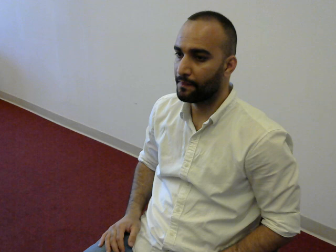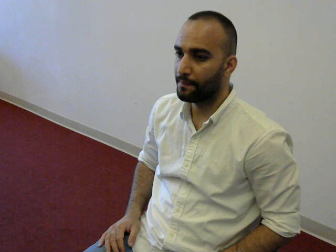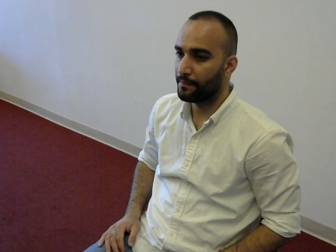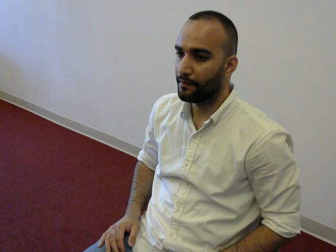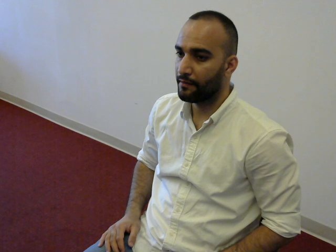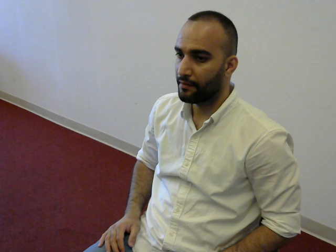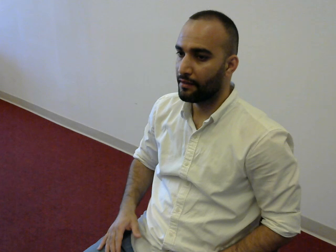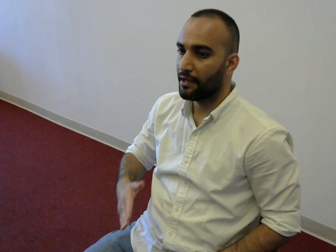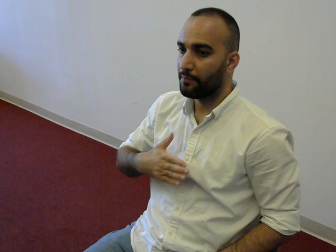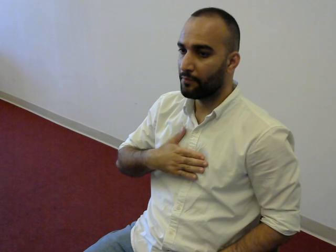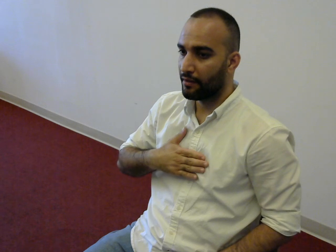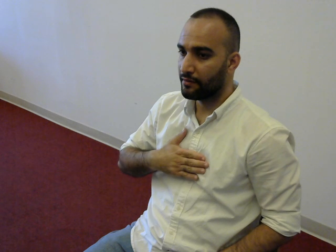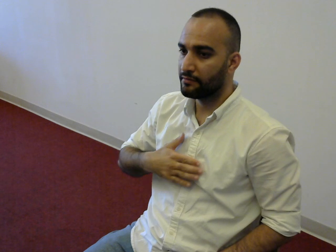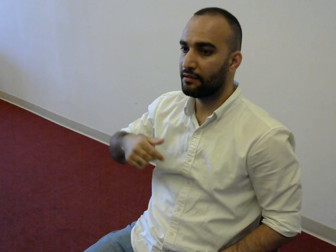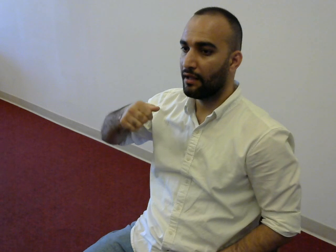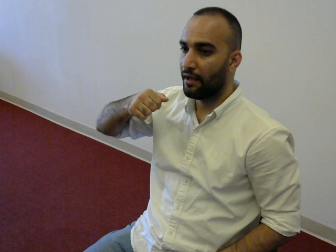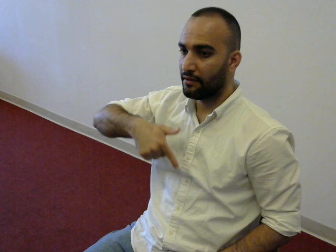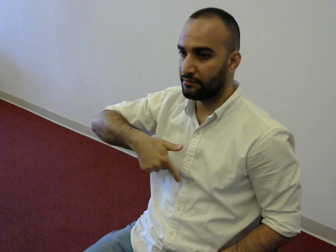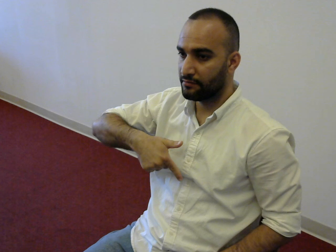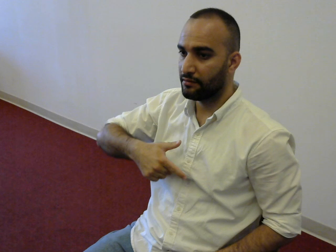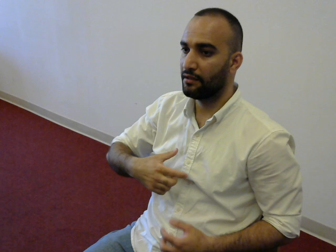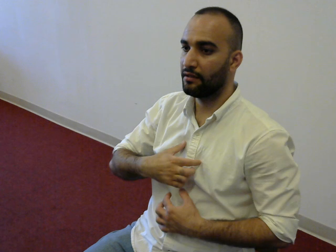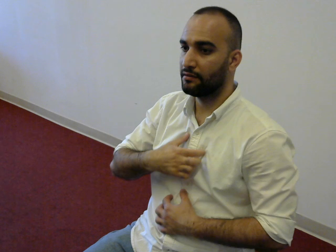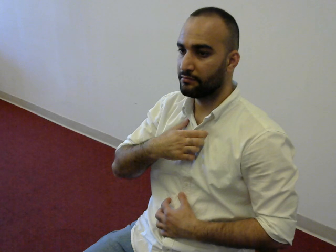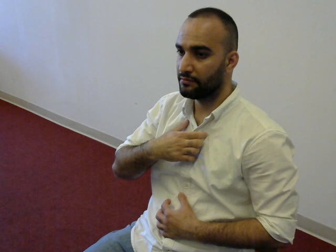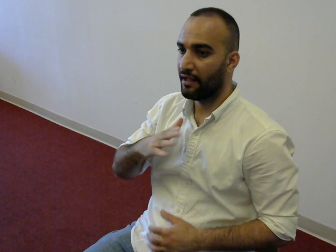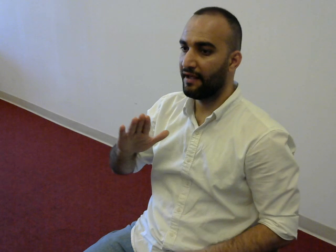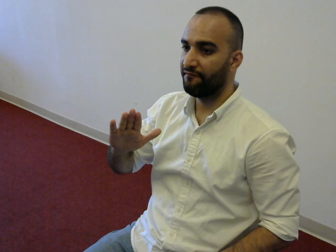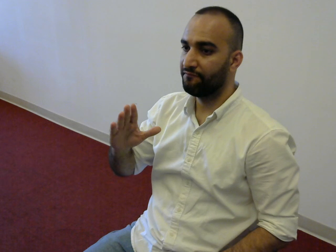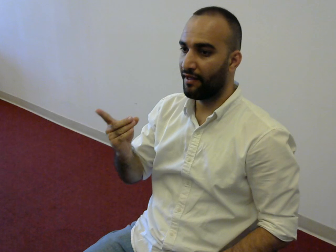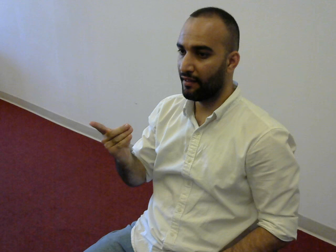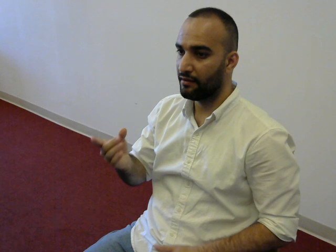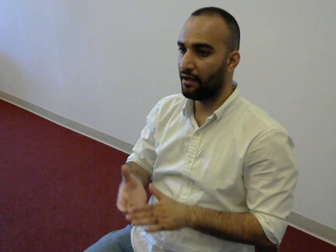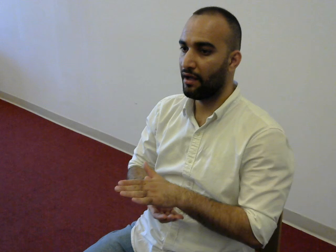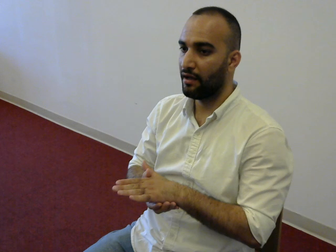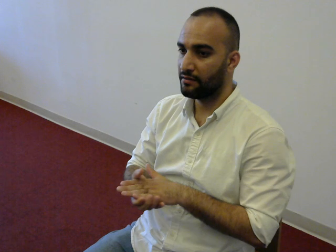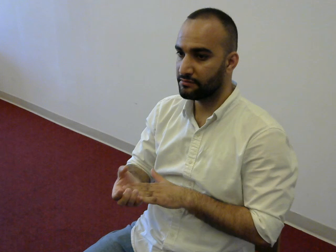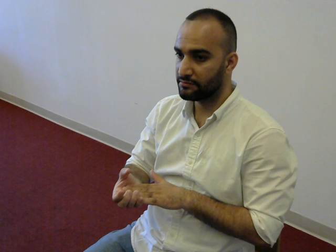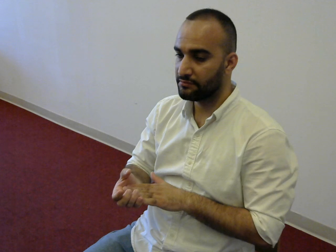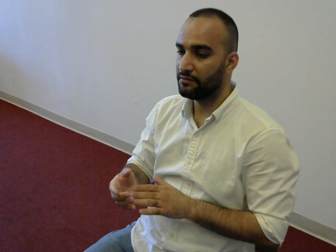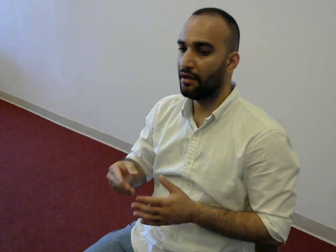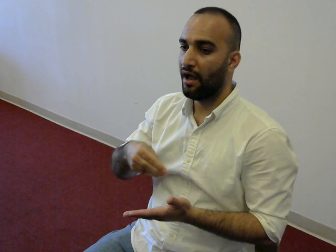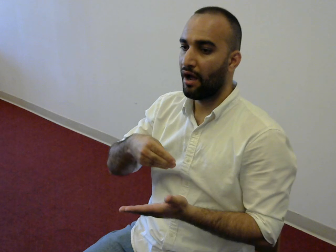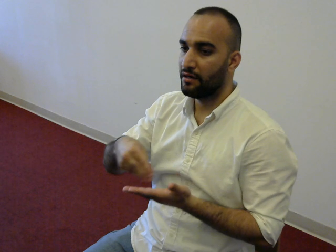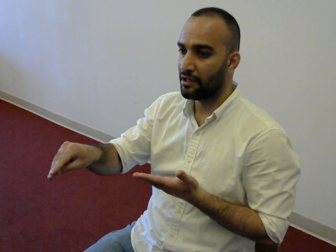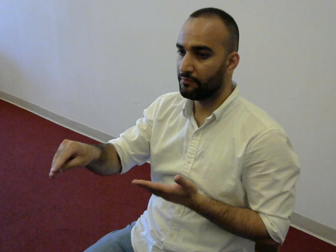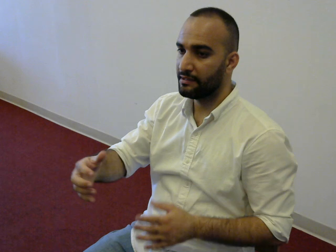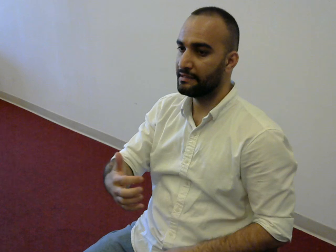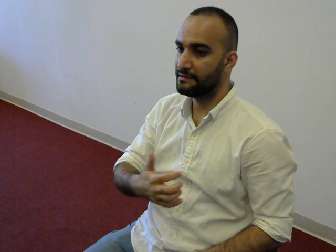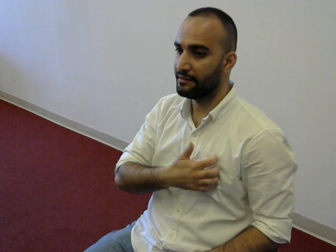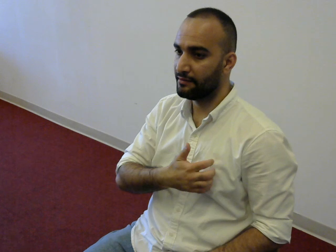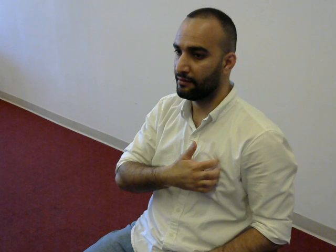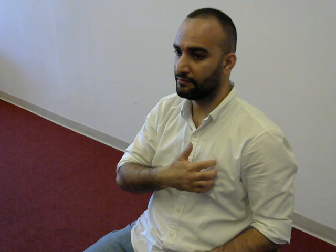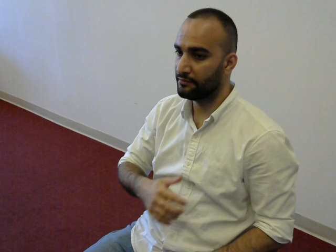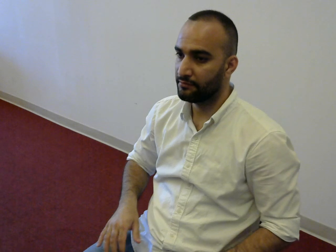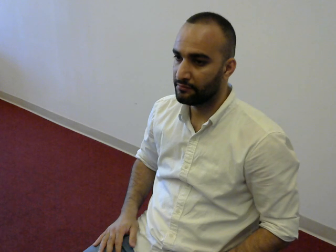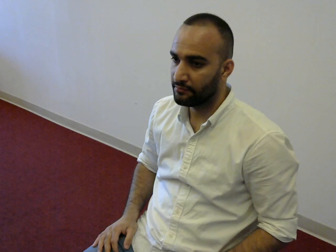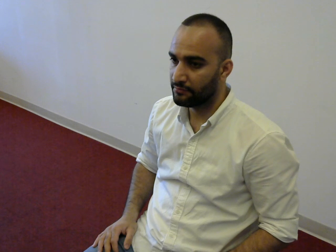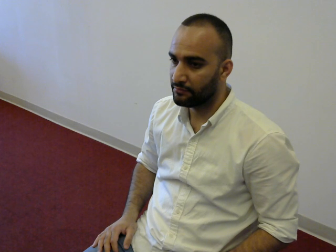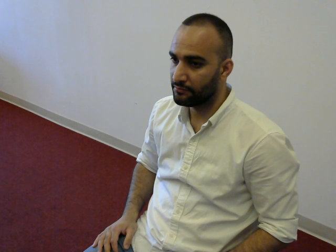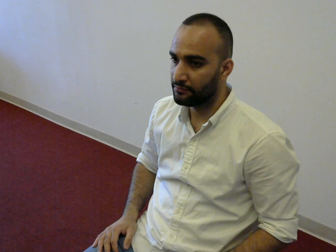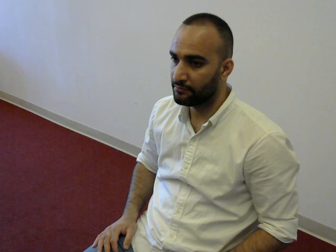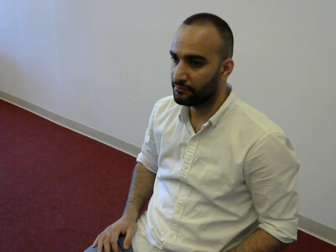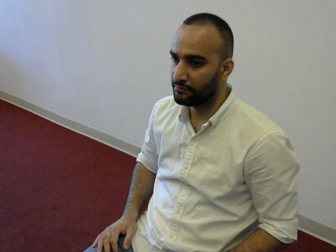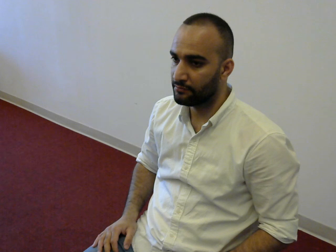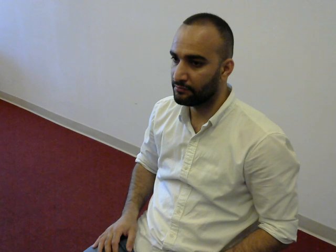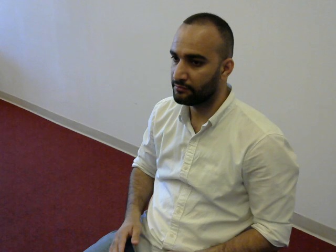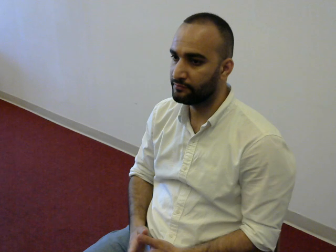Mən kostyum, qalstuk və ayaqqabı almaq istəyirəm